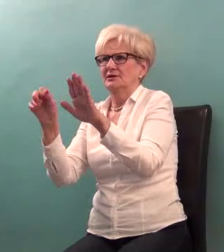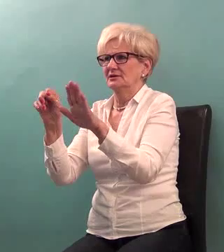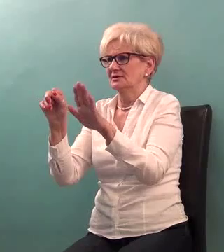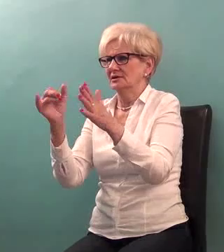Jak je otworzyć?